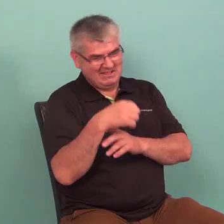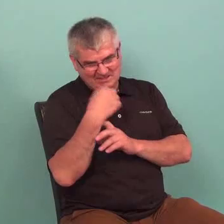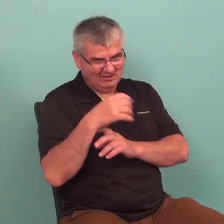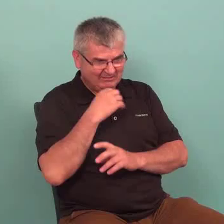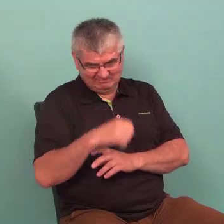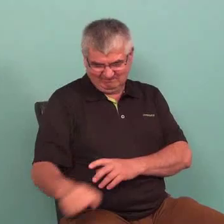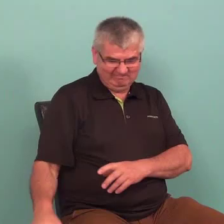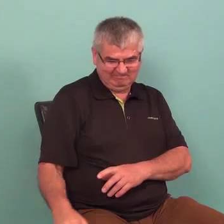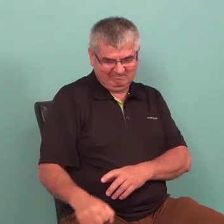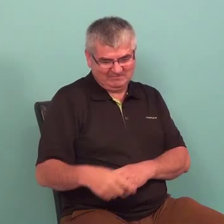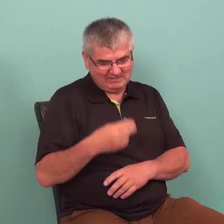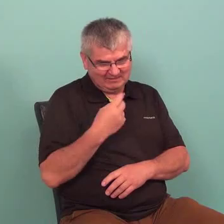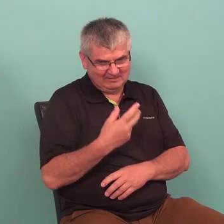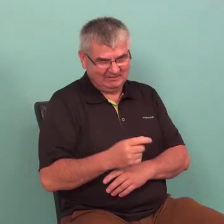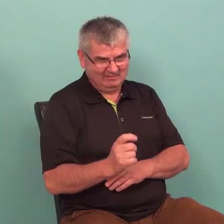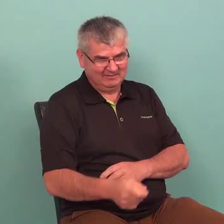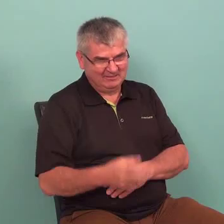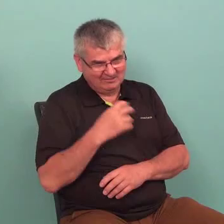Nie daje kozie jeść.